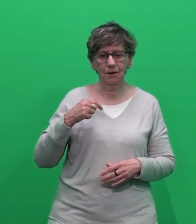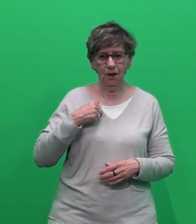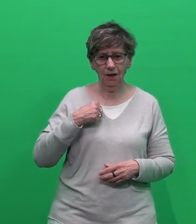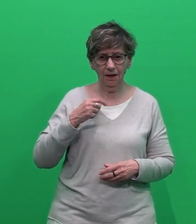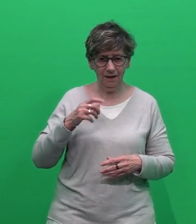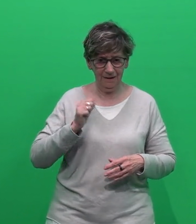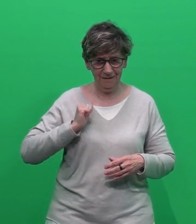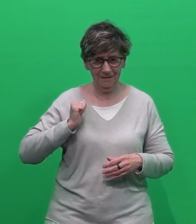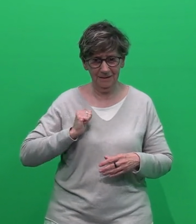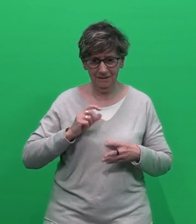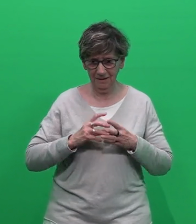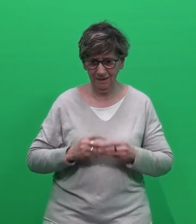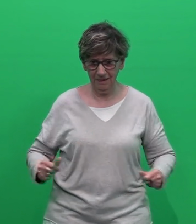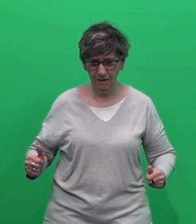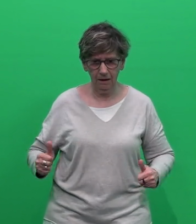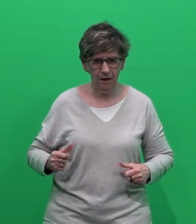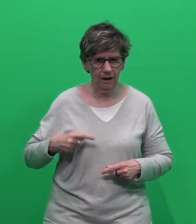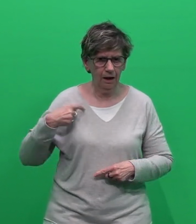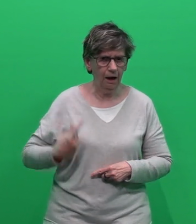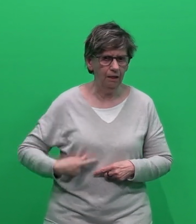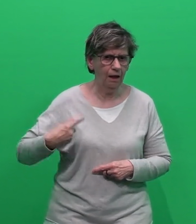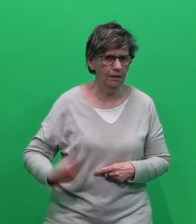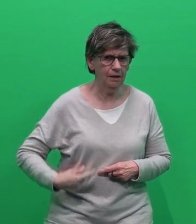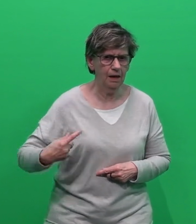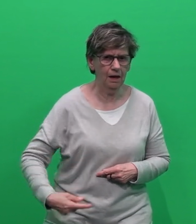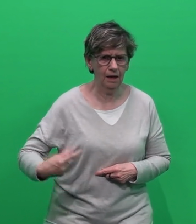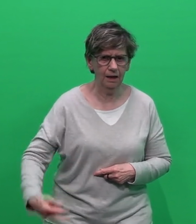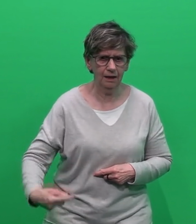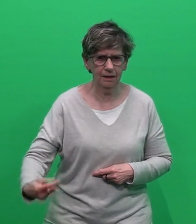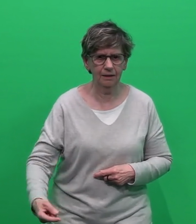Tinc diarrea cada dia.